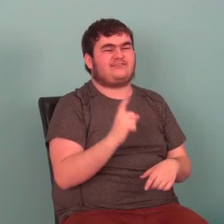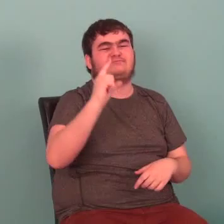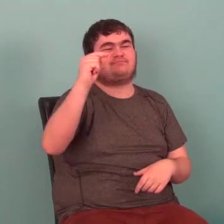Koniec.